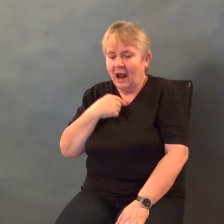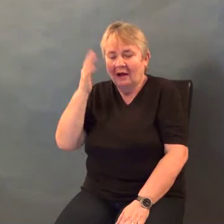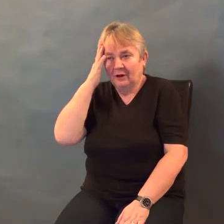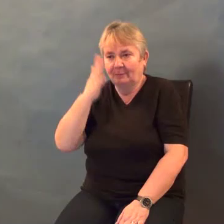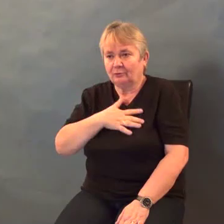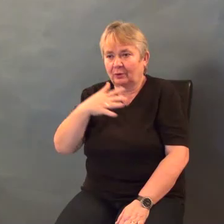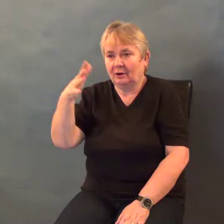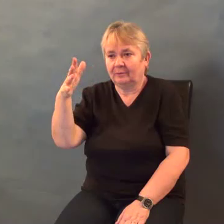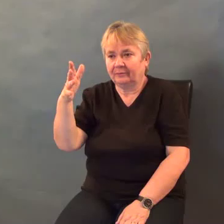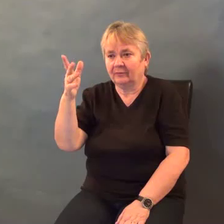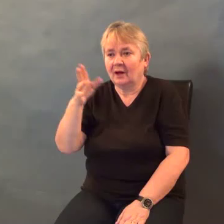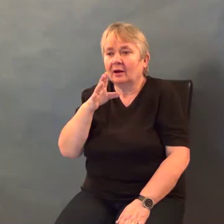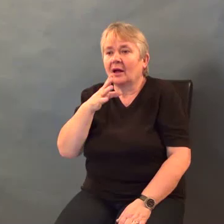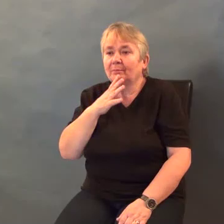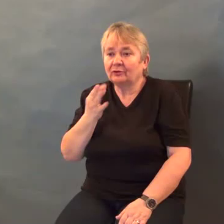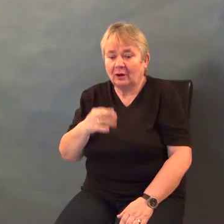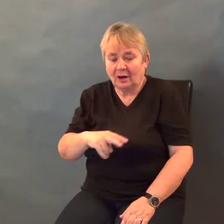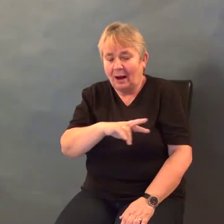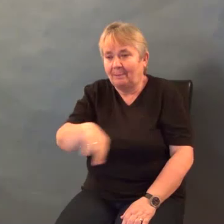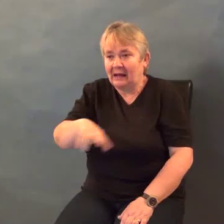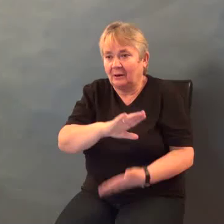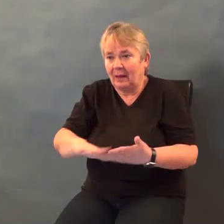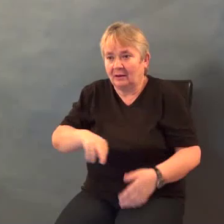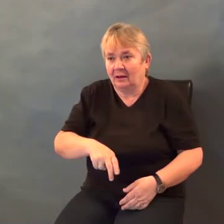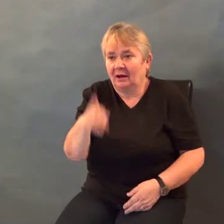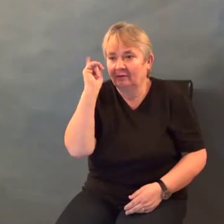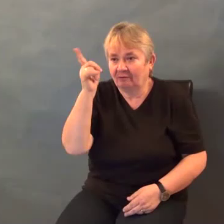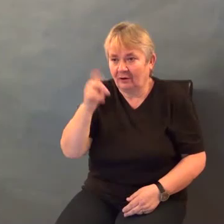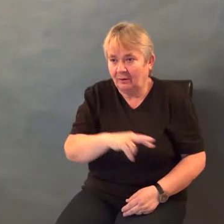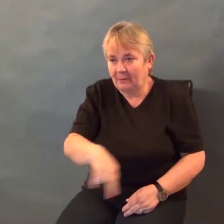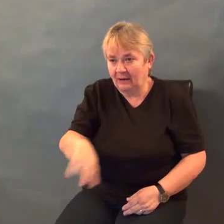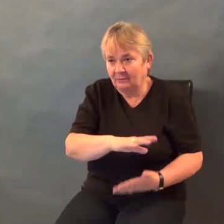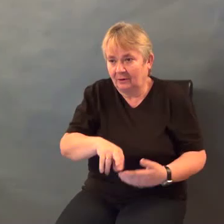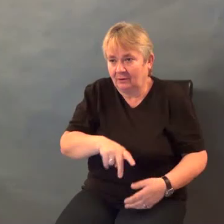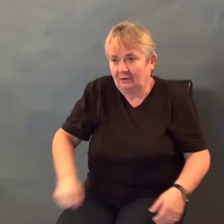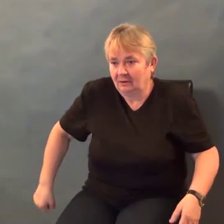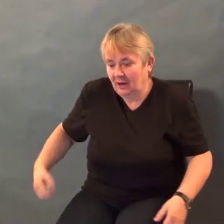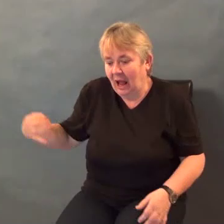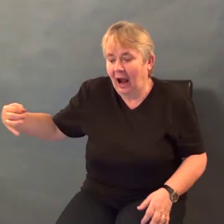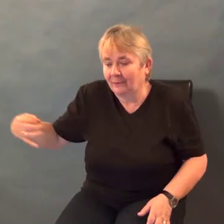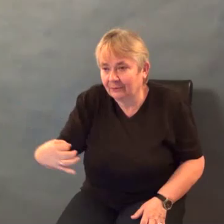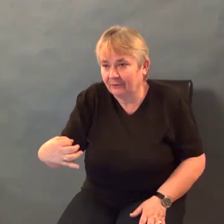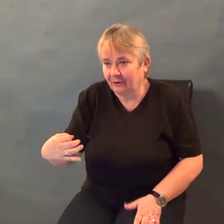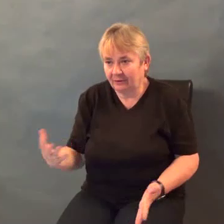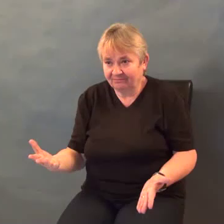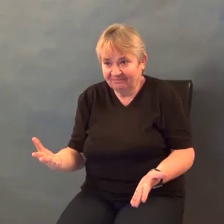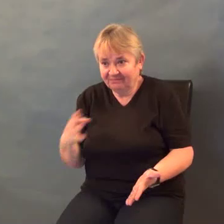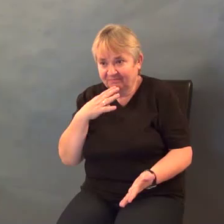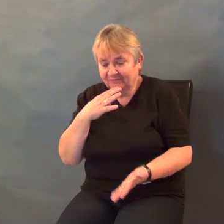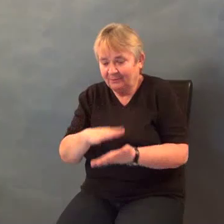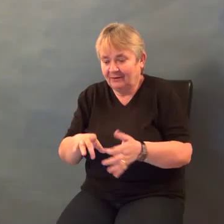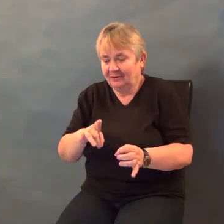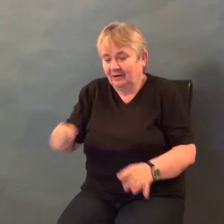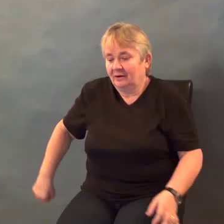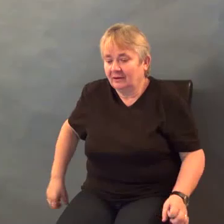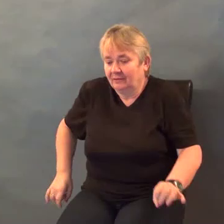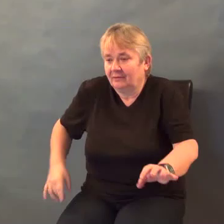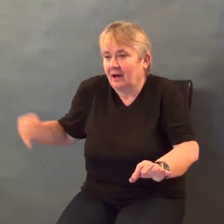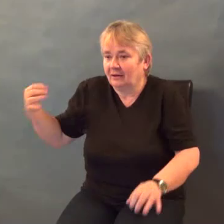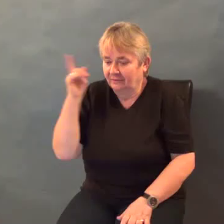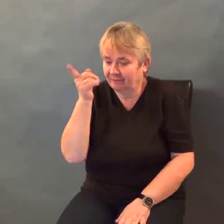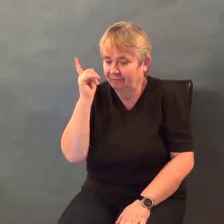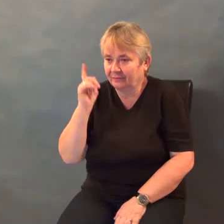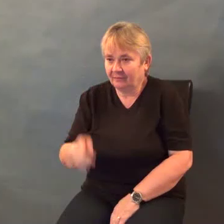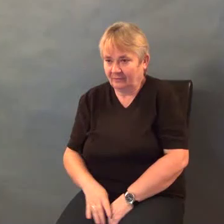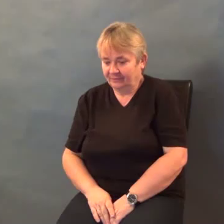Ja wiem i czuję, że tu chodzi o to, że nie wolno przechodzić w miejscu bez przejścia dla pieszych, bo samochody mogą być zmuszone ostro hamować.